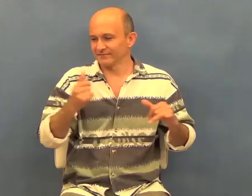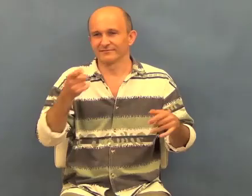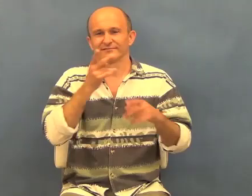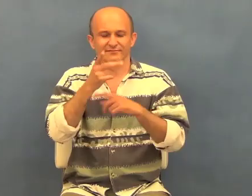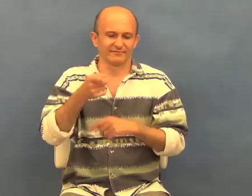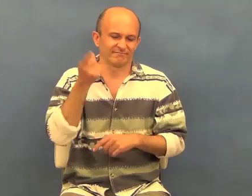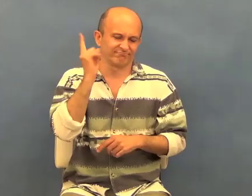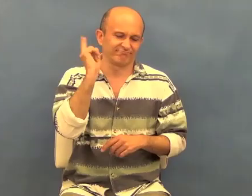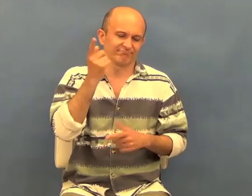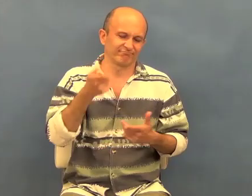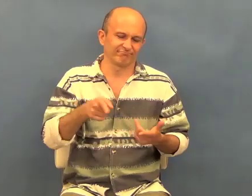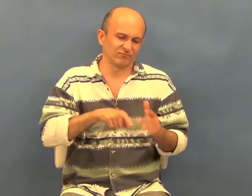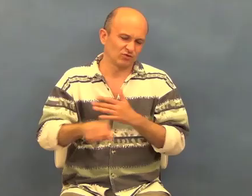Nie wolno tu wchodzić, trzeba uciekać.